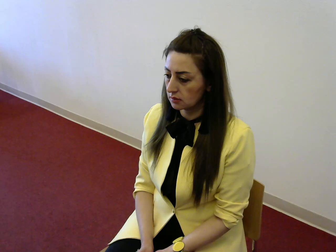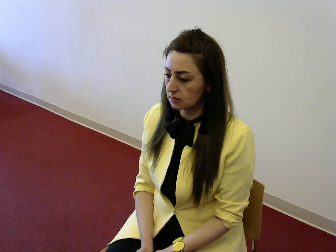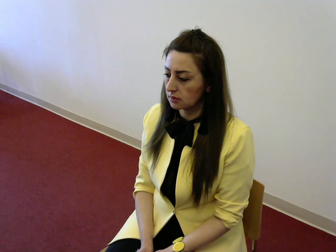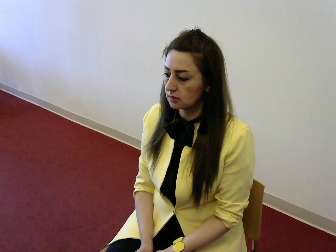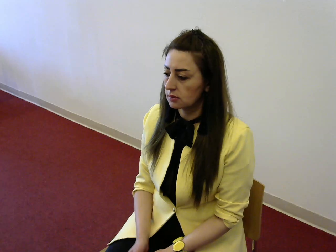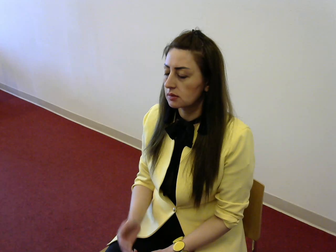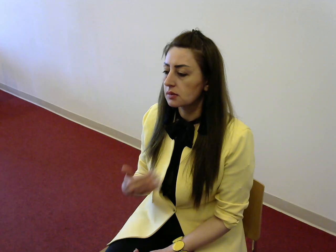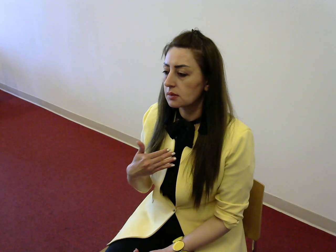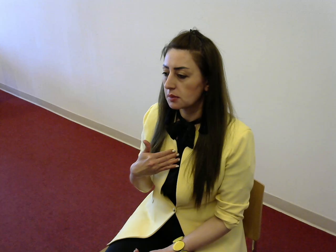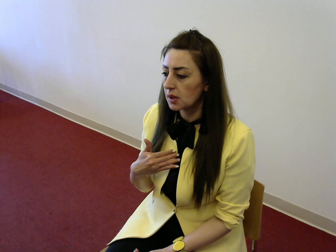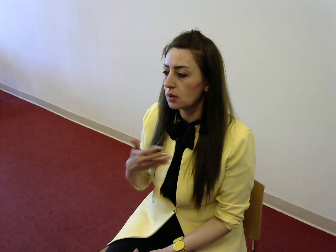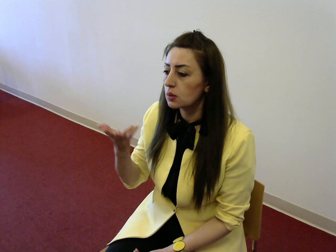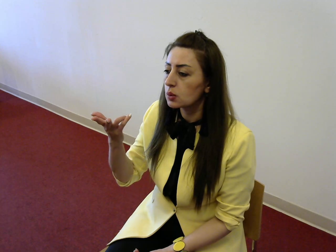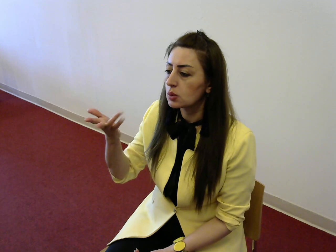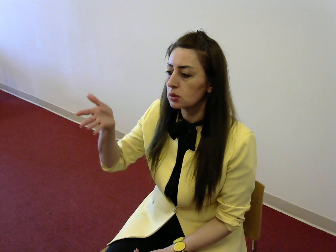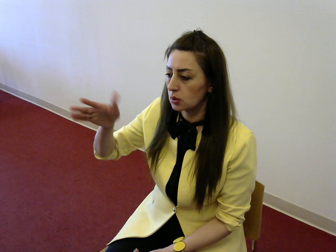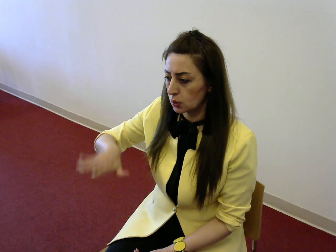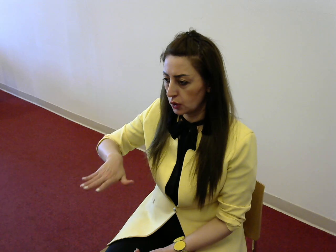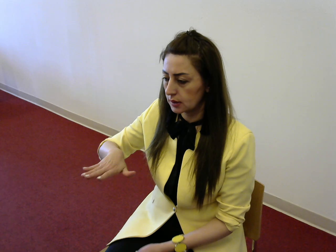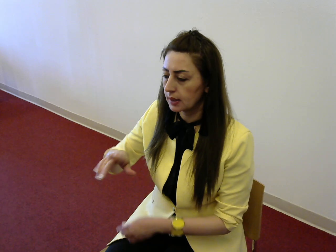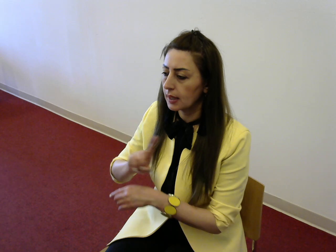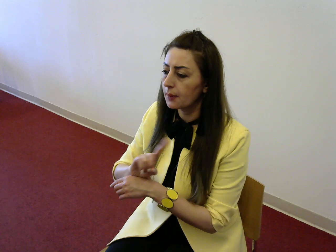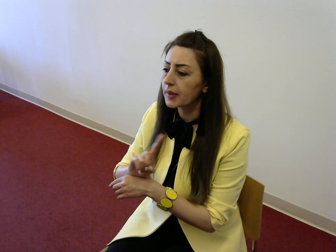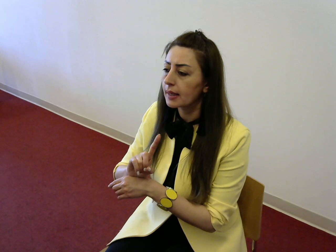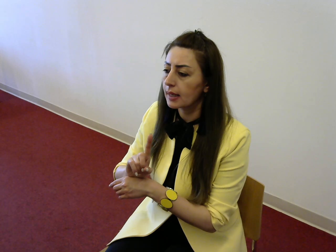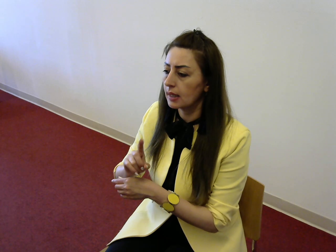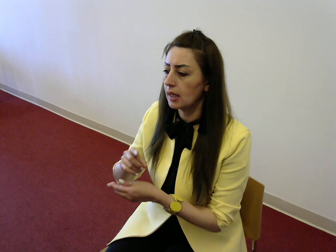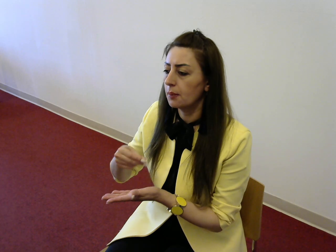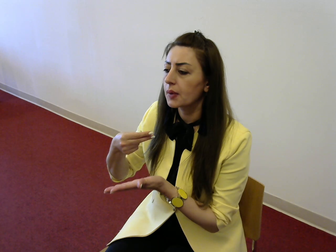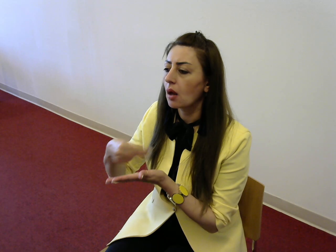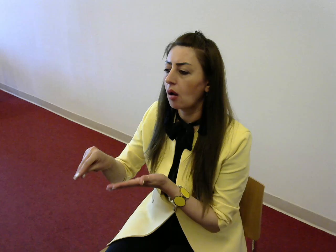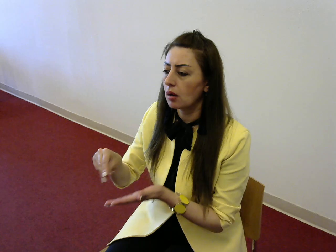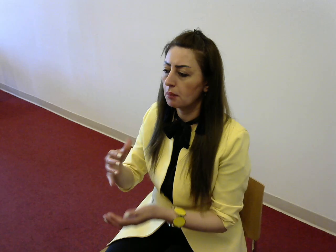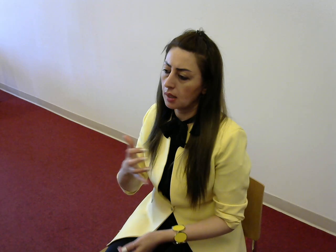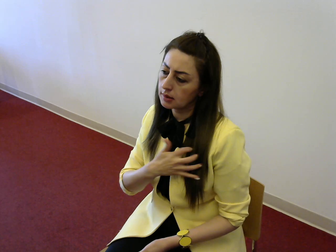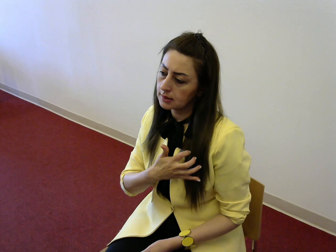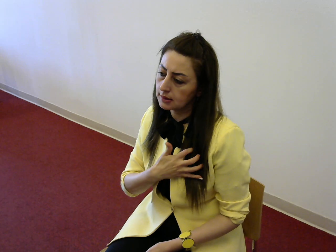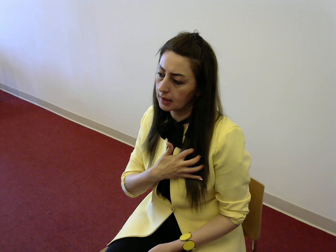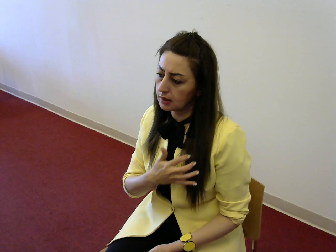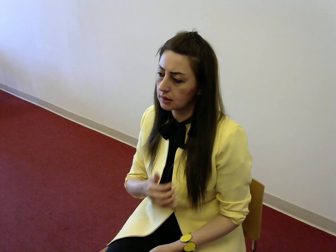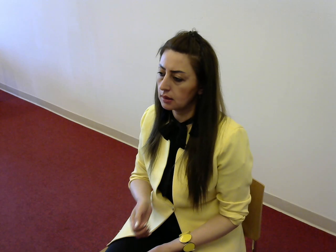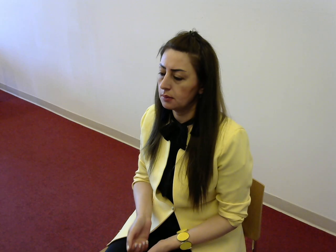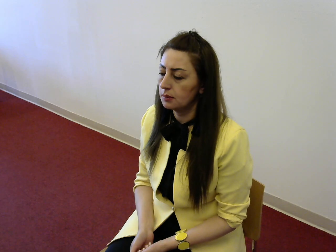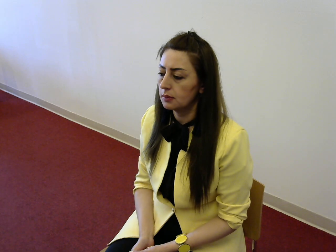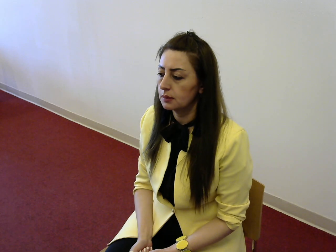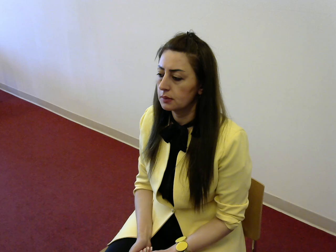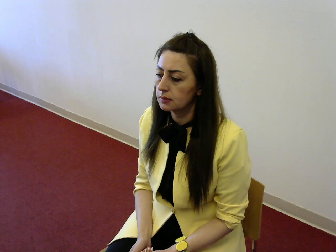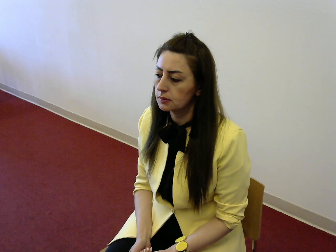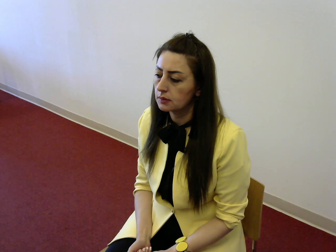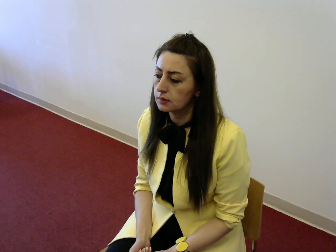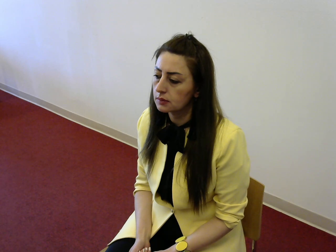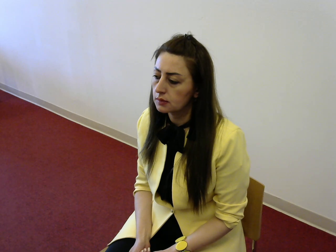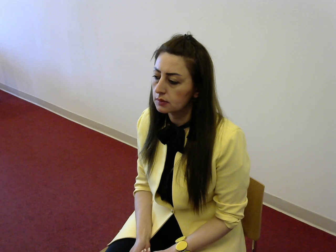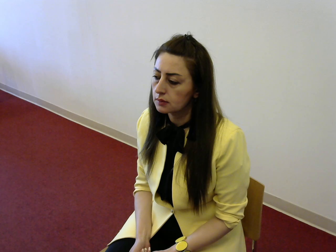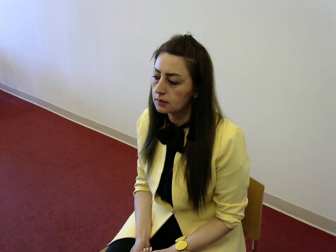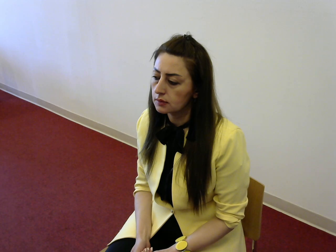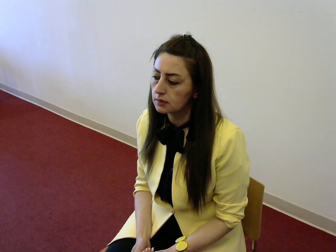Mən 3 ədəd qələm almaq istərdim